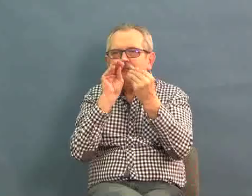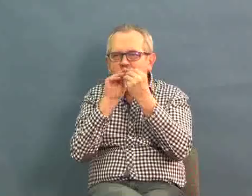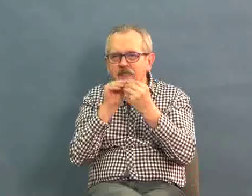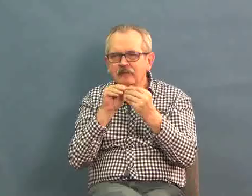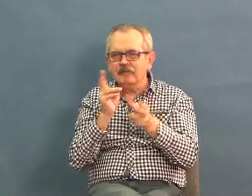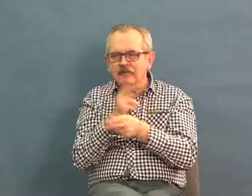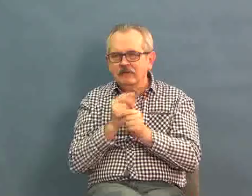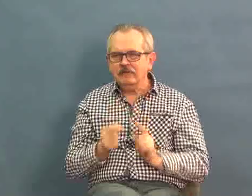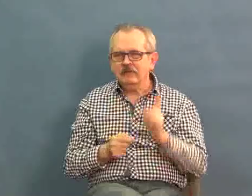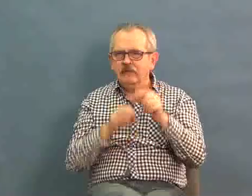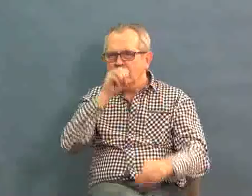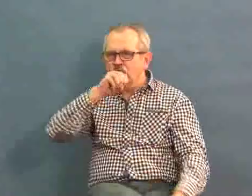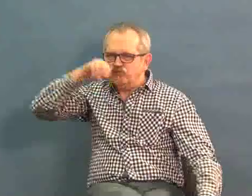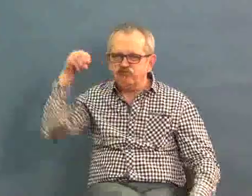Ryba wychyla się z wody i opluwa kota wodą.